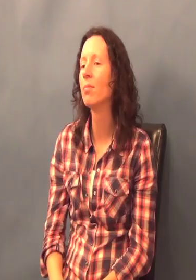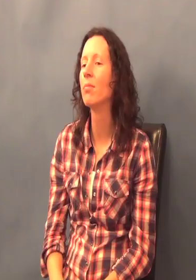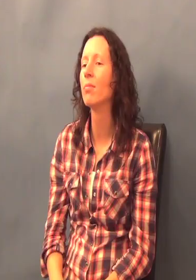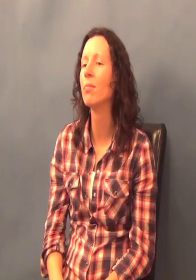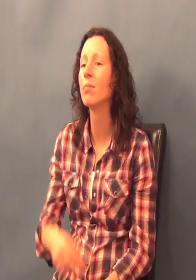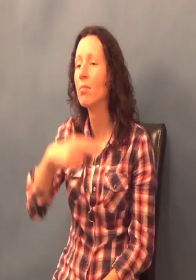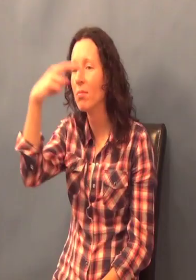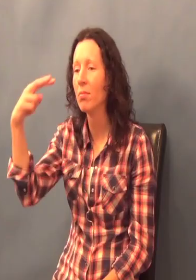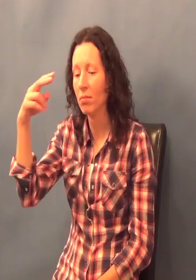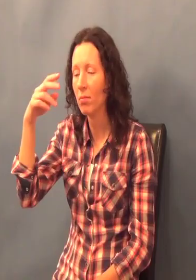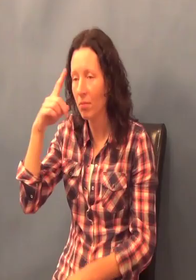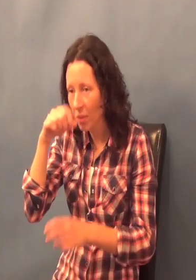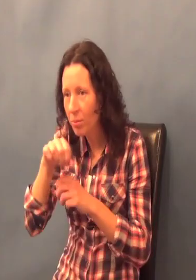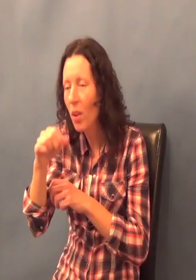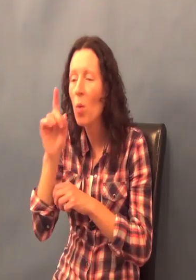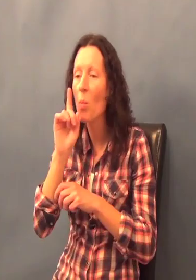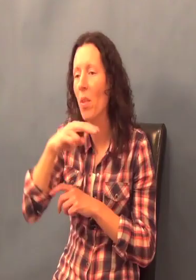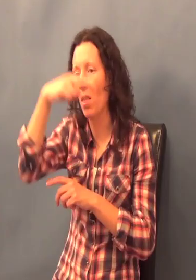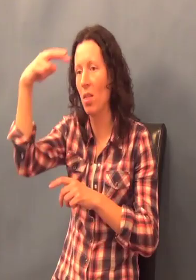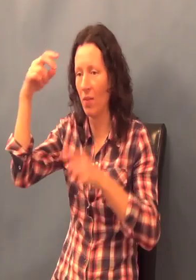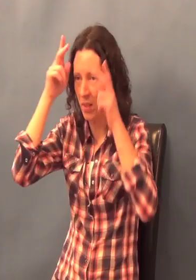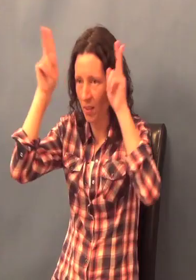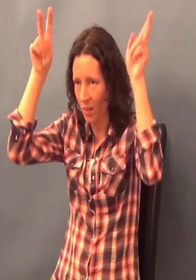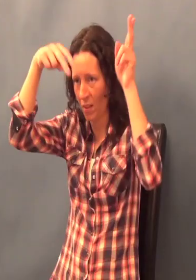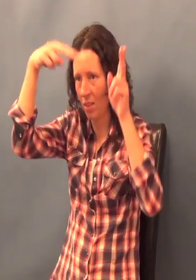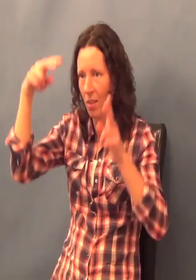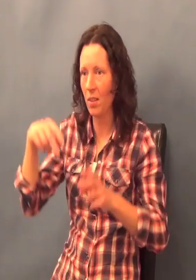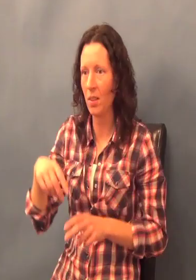Chłopiec leży na rogach jelenia.